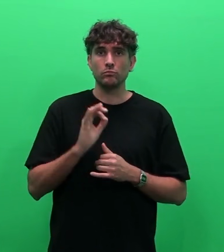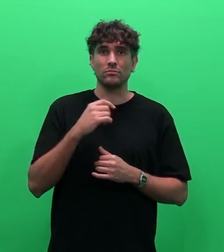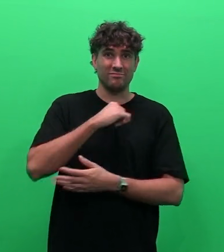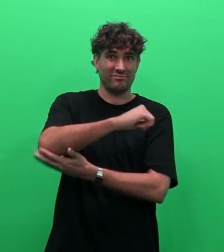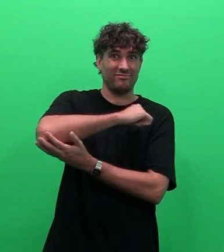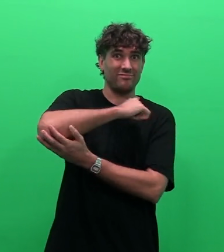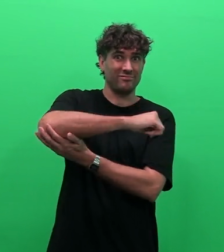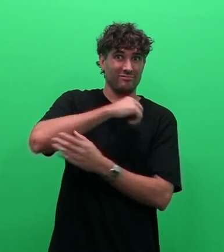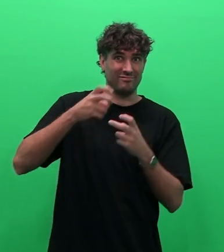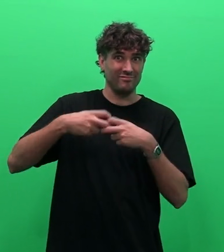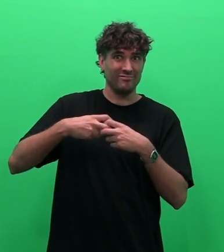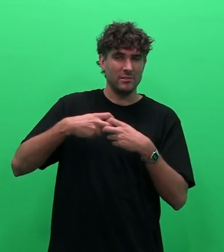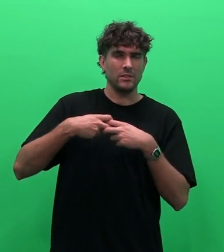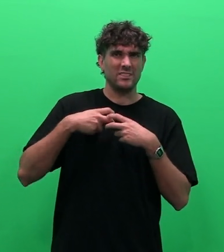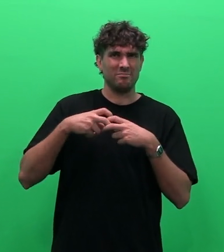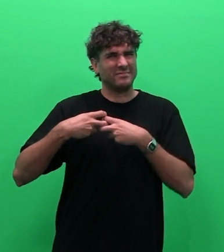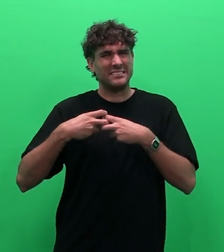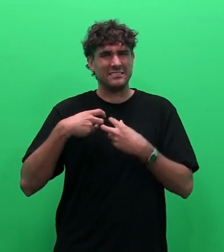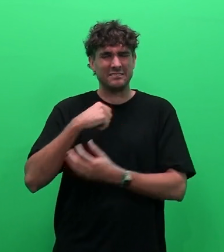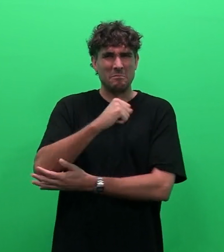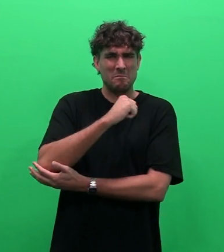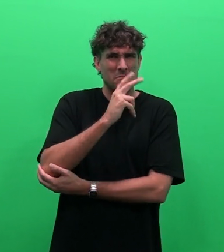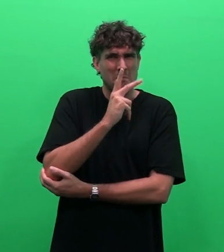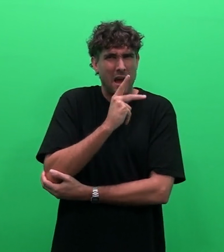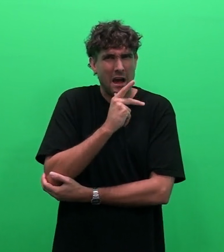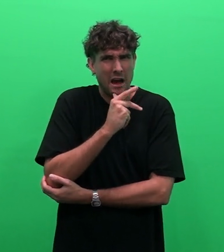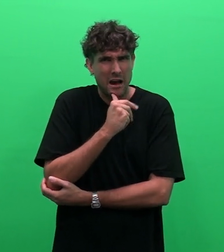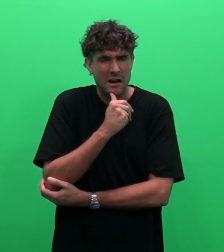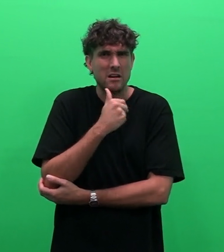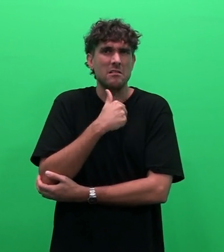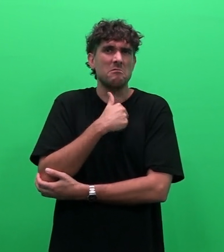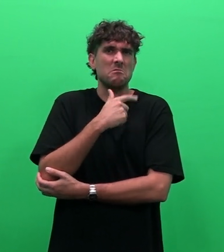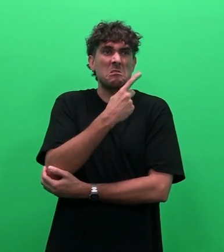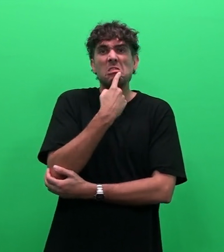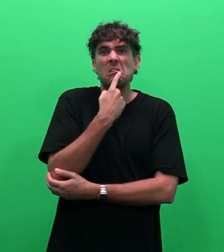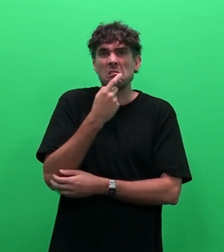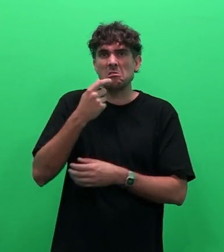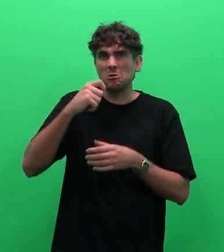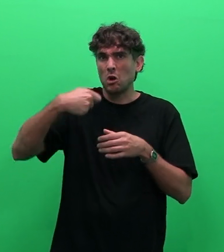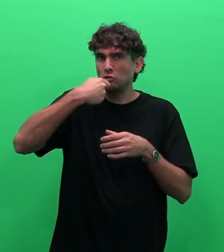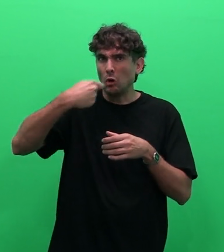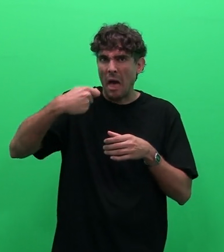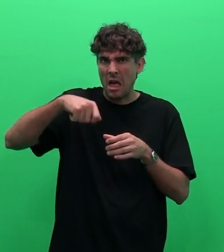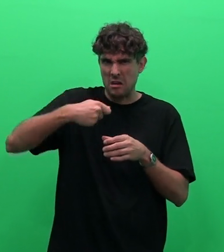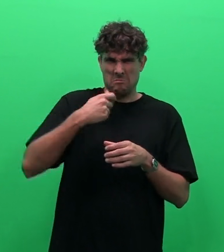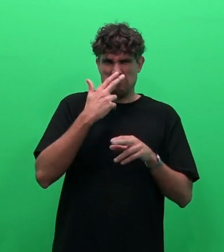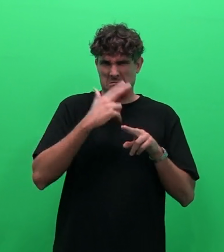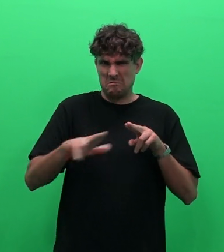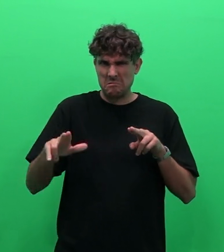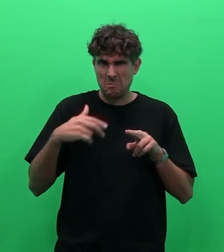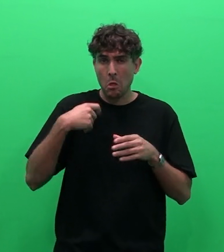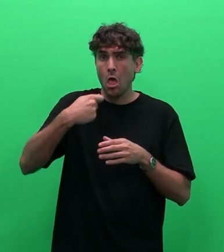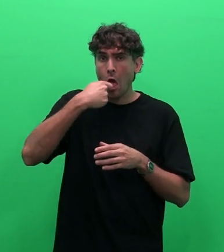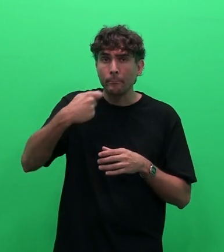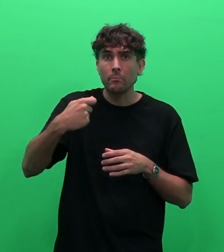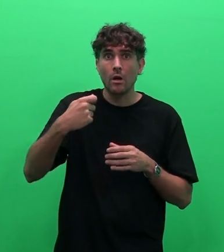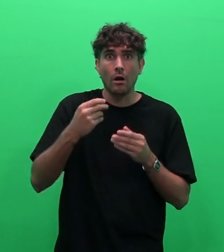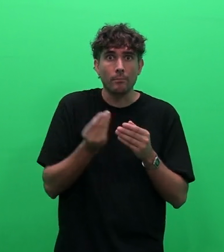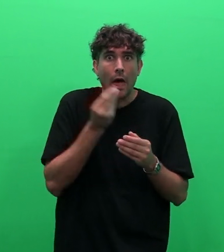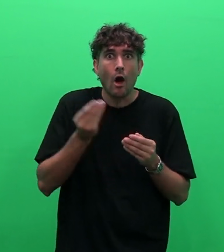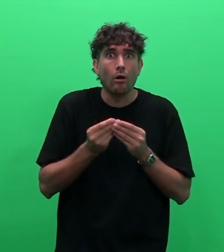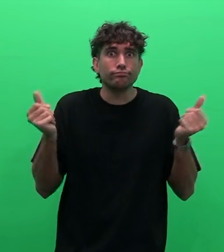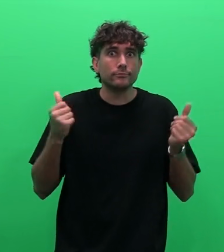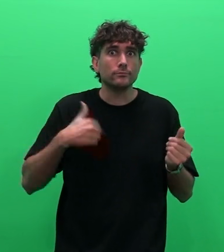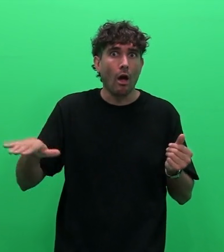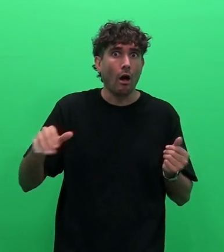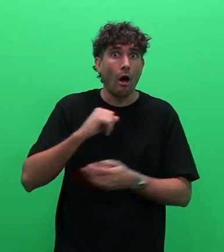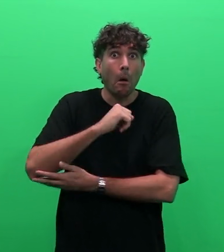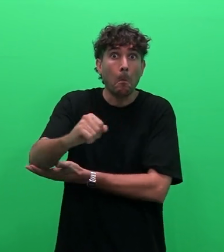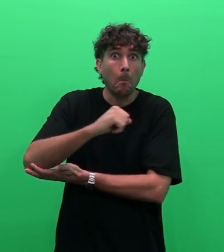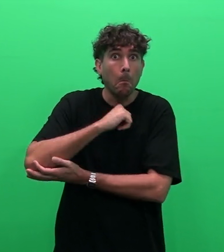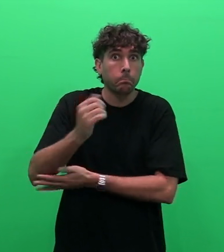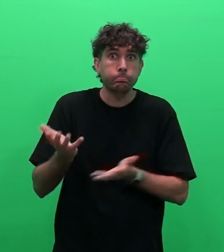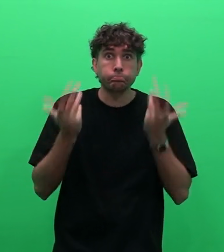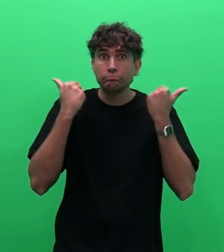Sí, quan movia el colze sentia dolor, em van dir que prengués un xarop, tot i que em semblava estrany me'l vaig prendre i he millorat, el dolor ha desaparegut i puc moure bé el colze.